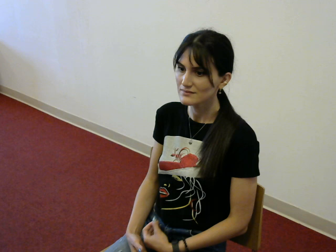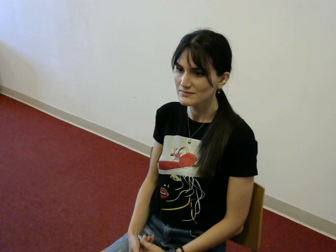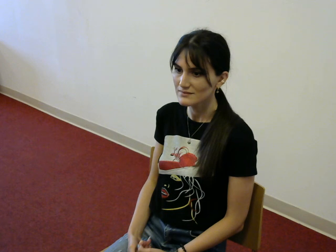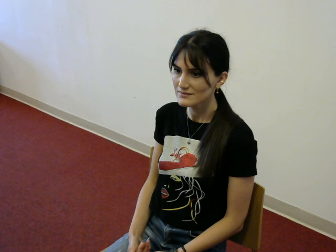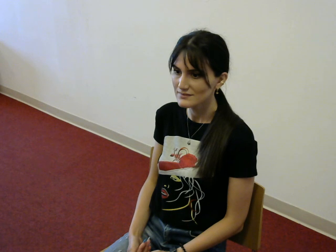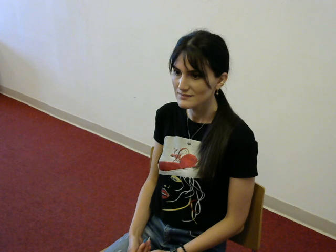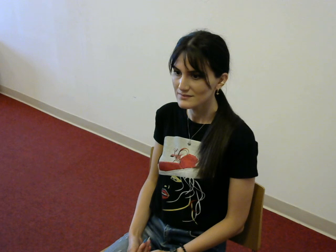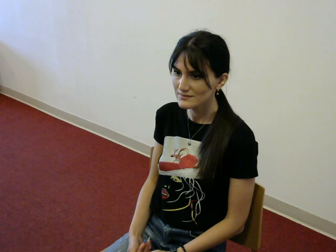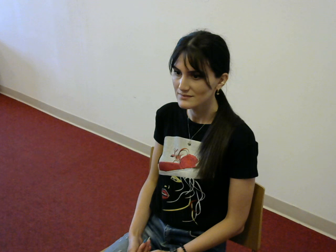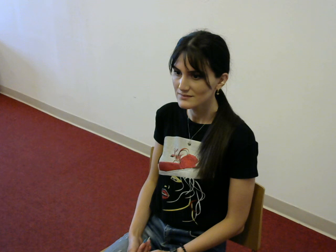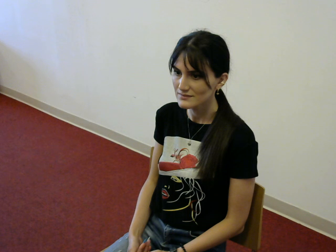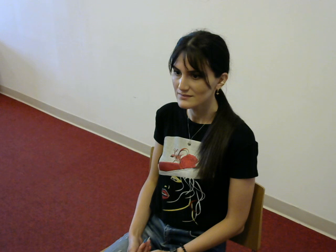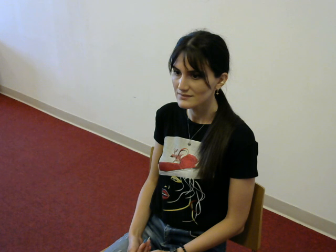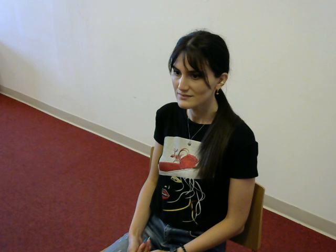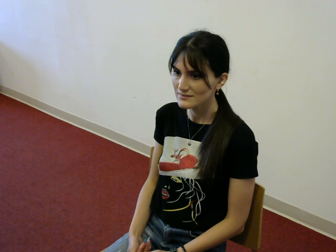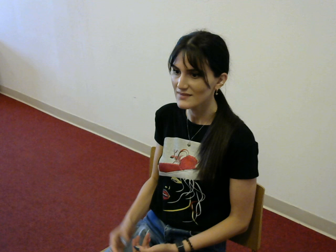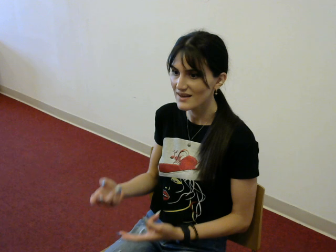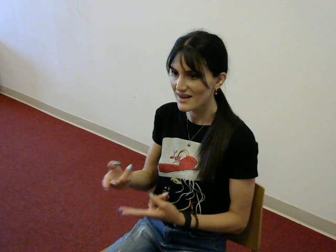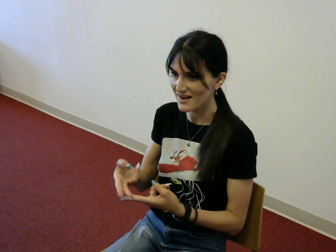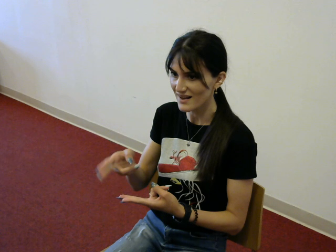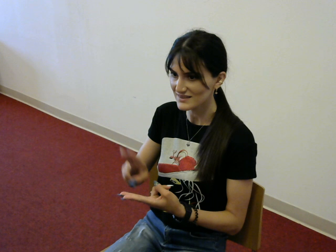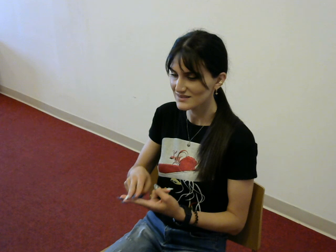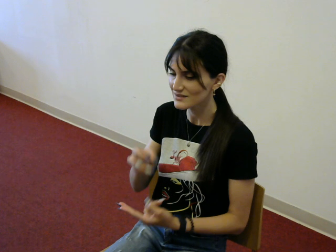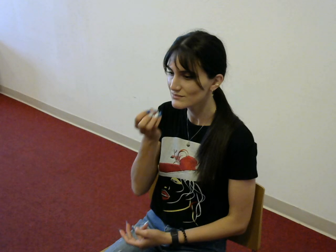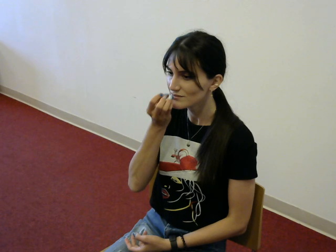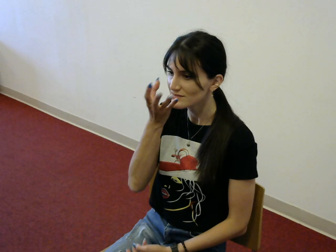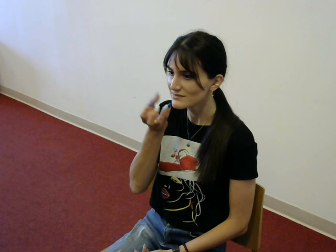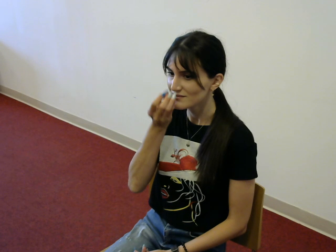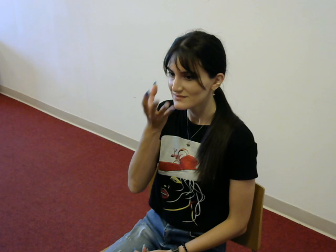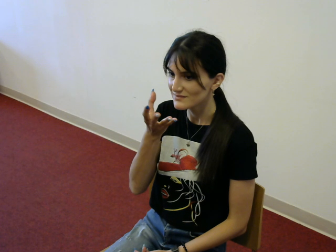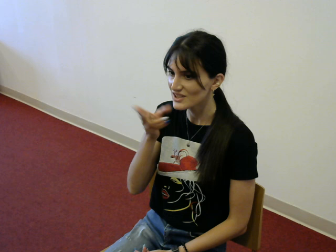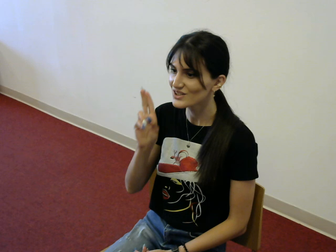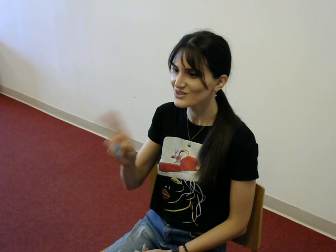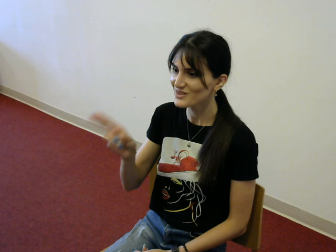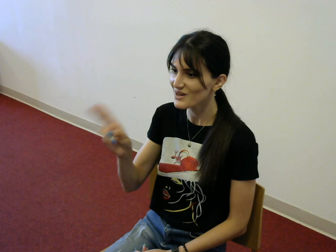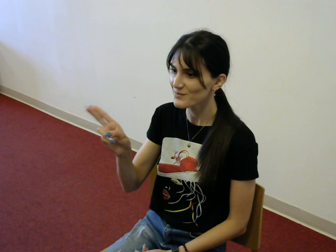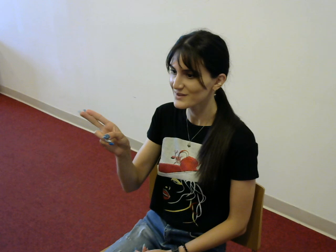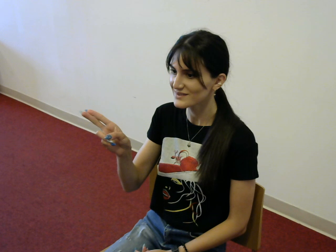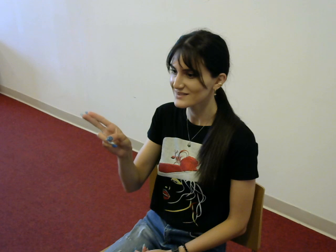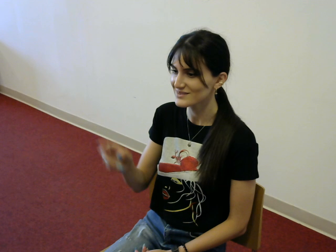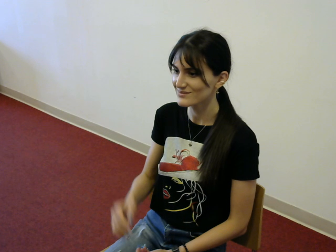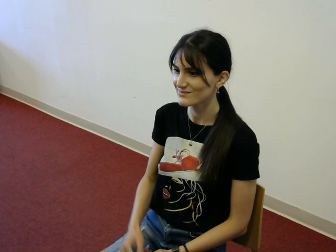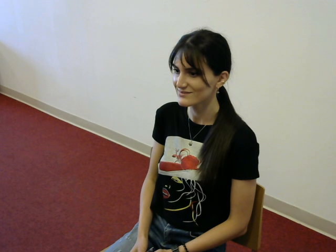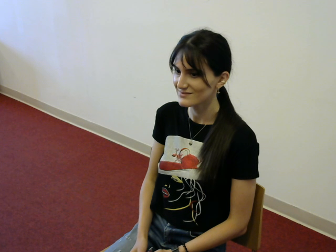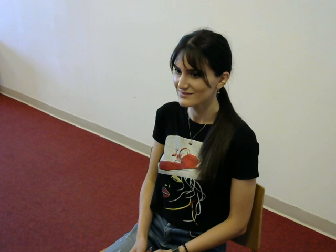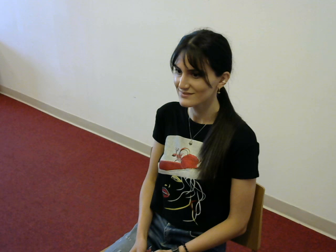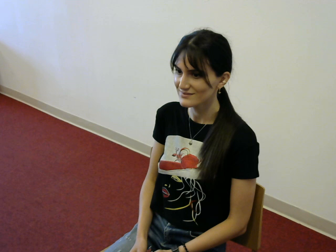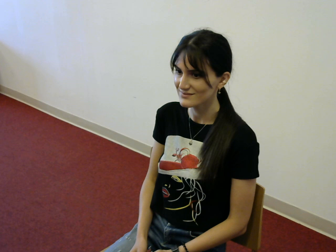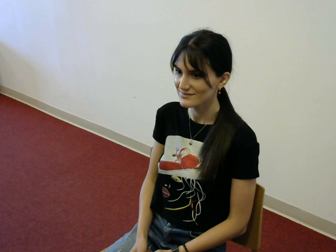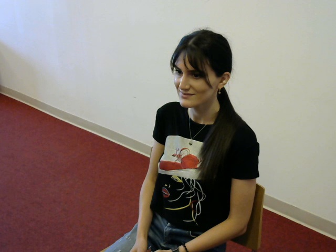Bu çiçəklər kimindir?